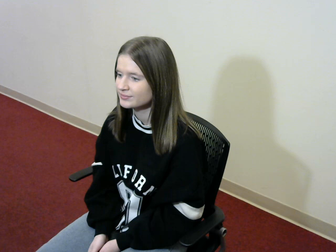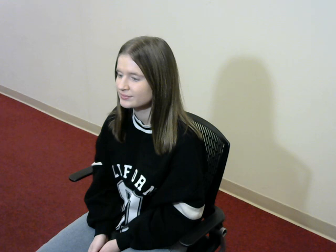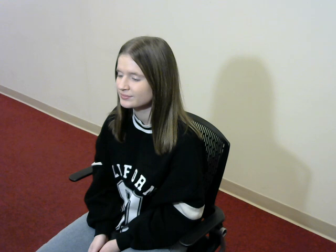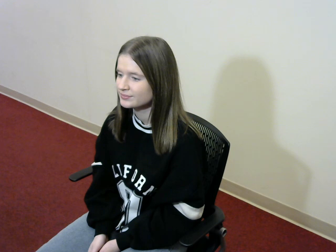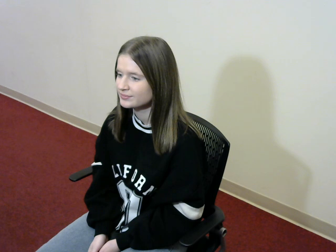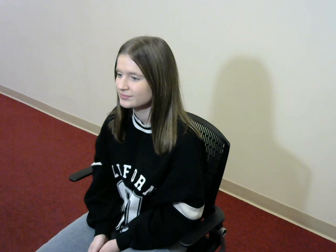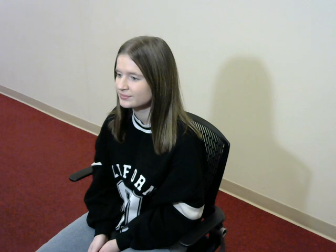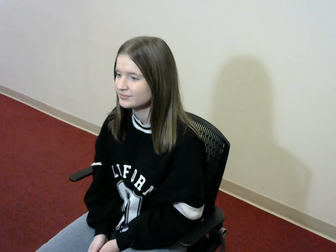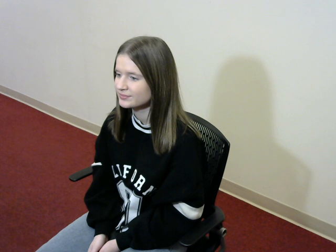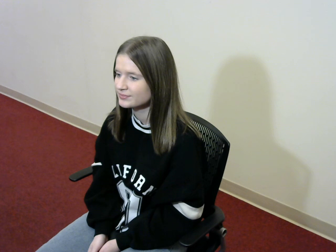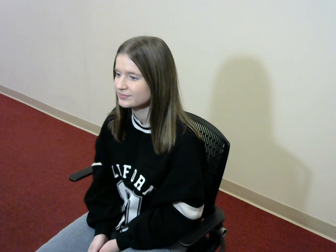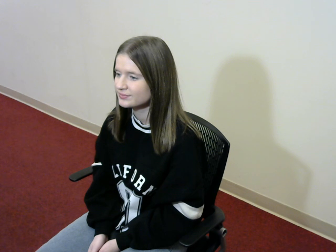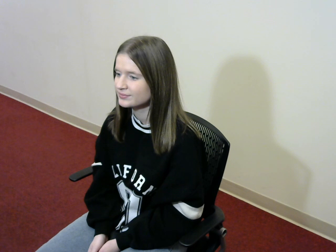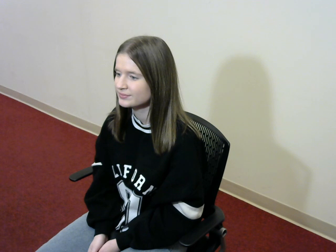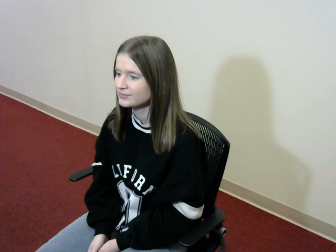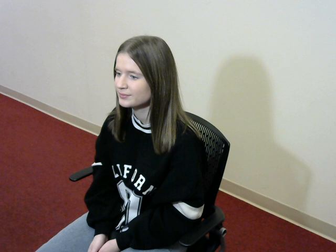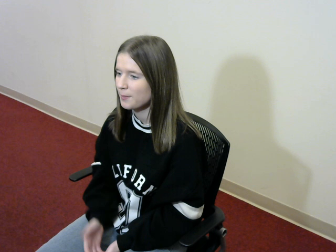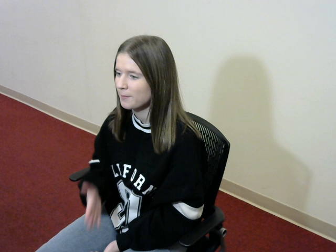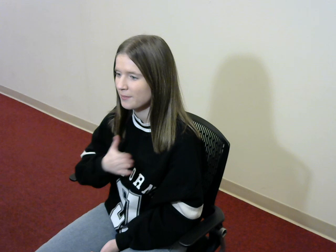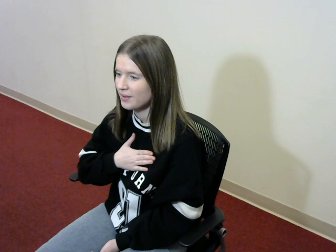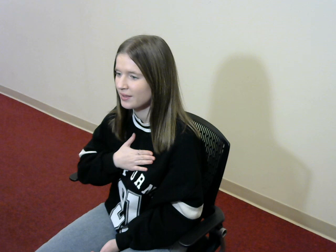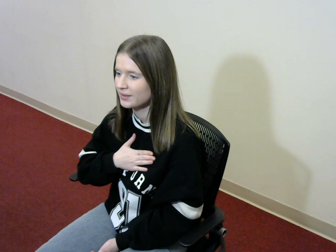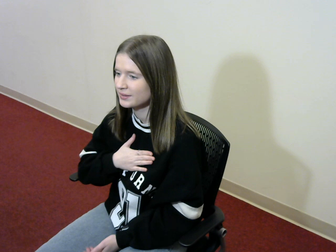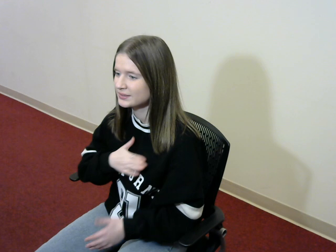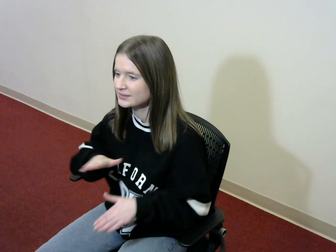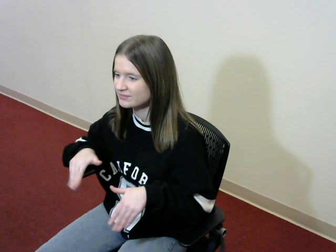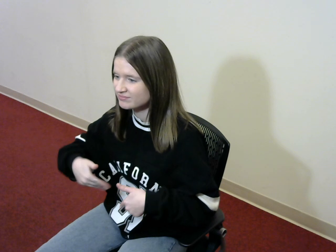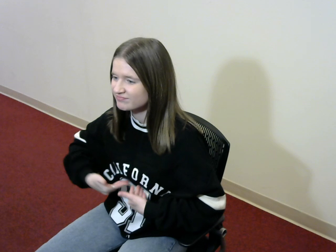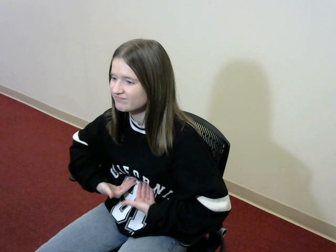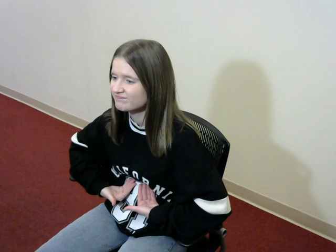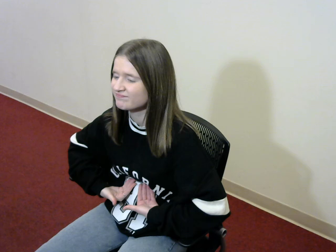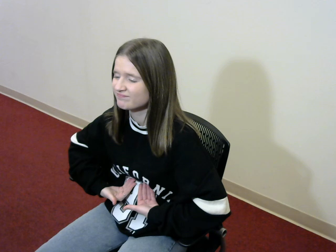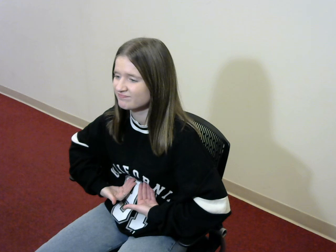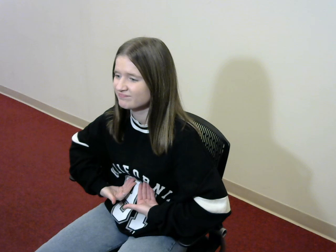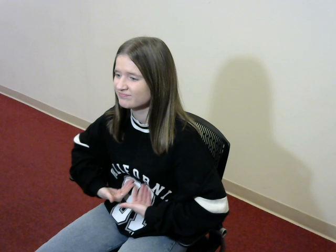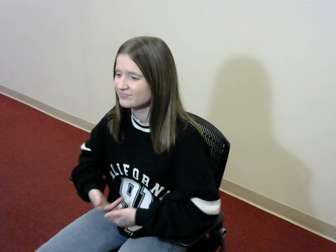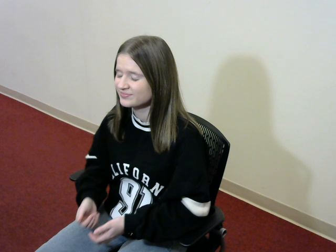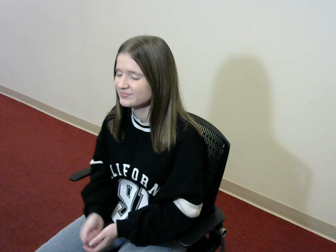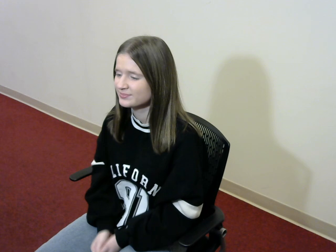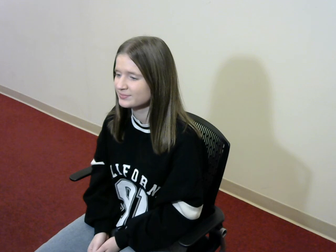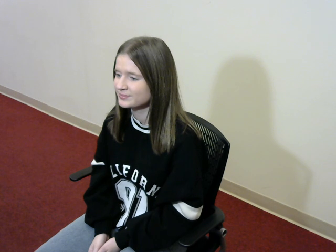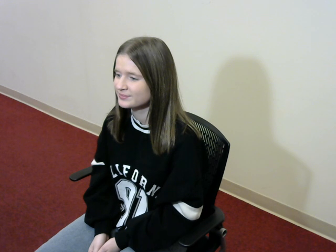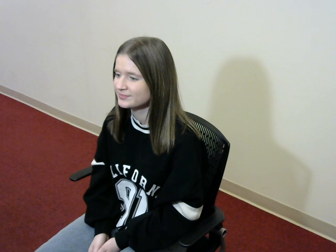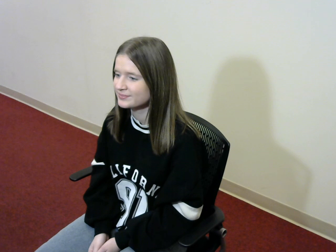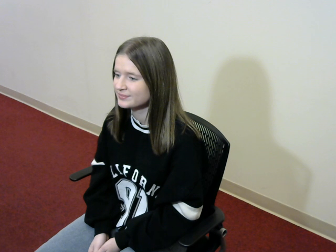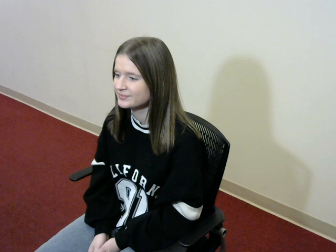Mən acmışam